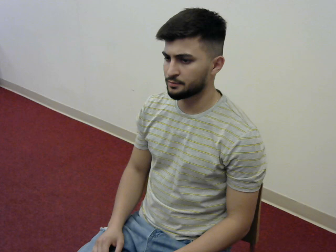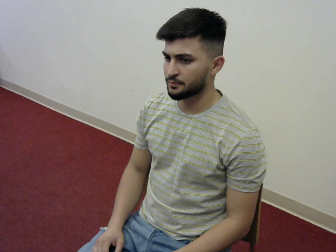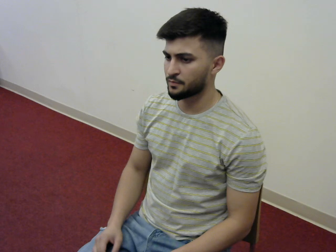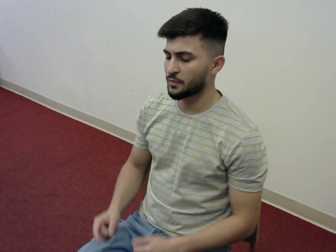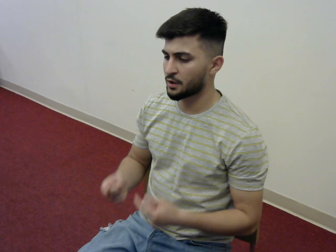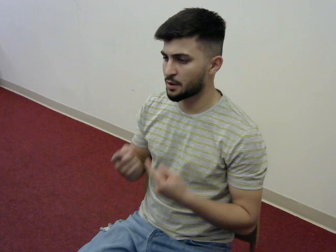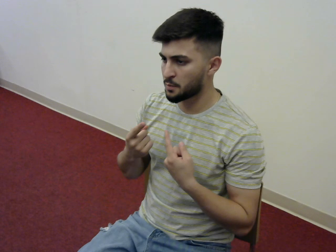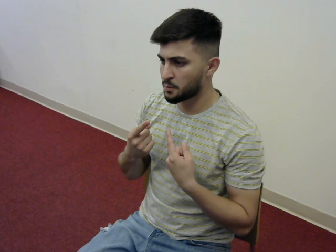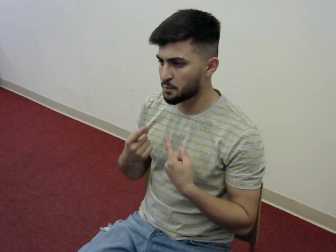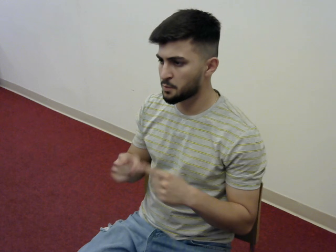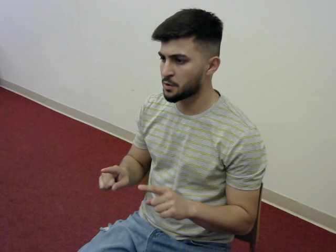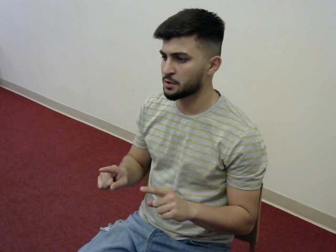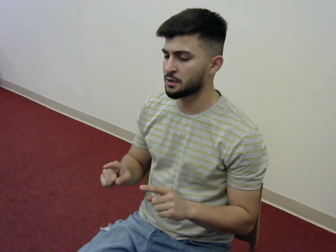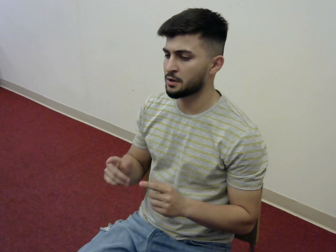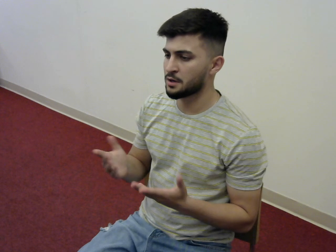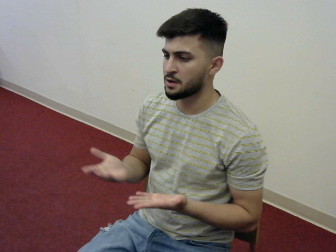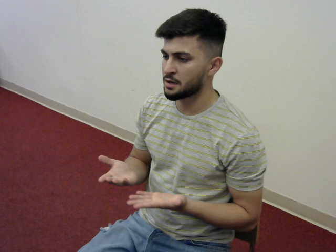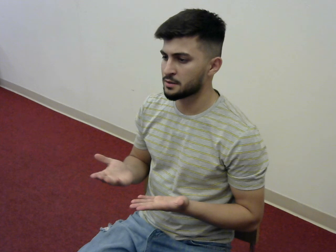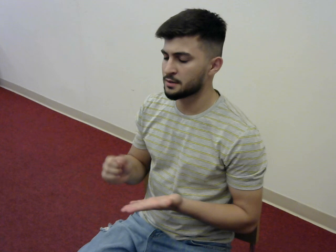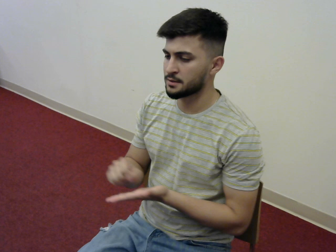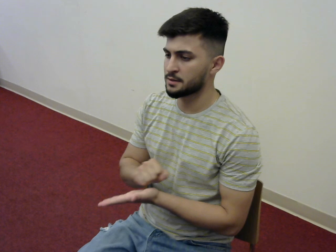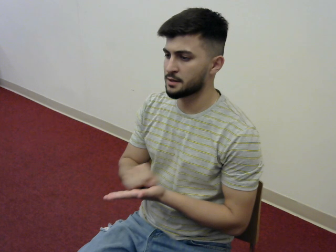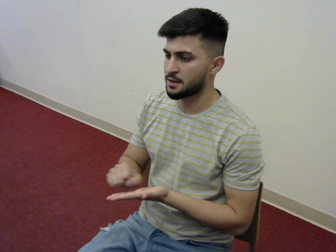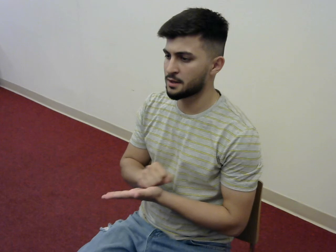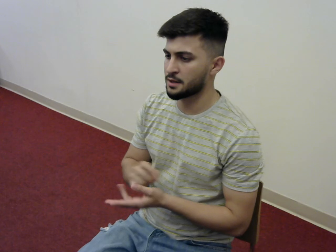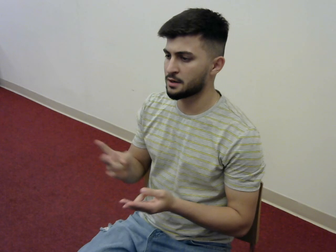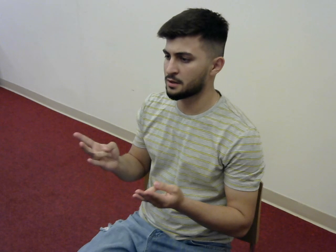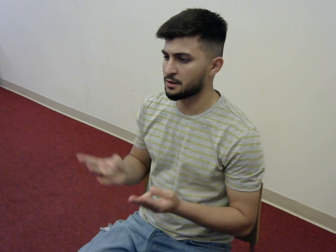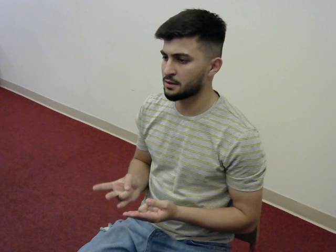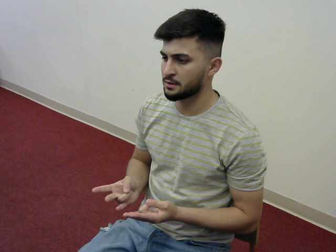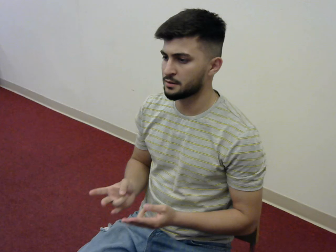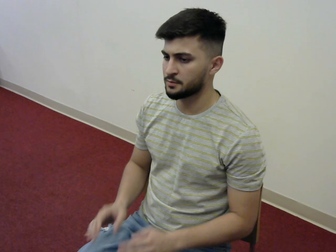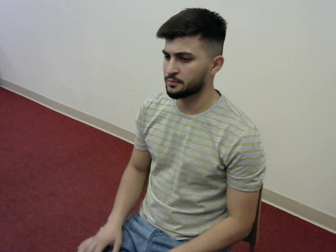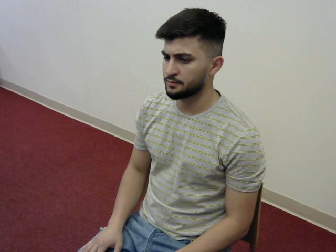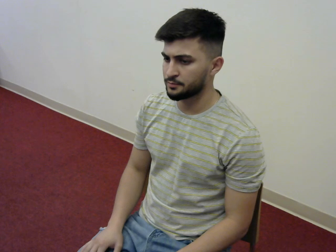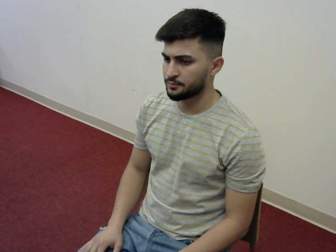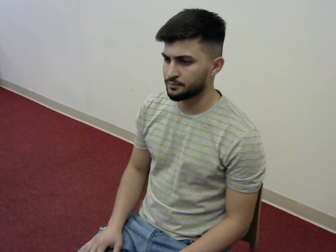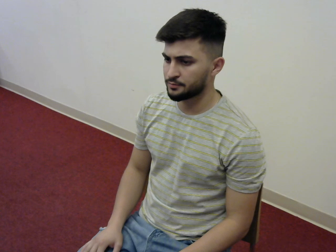Başqa hansı sənədlər lazımdır?